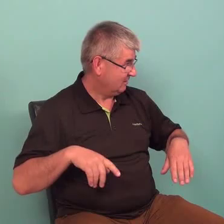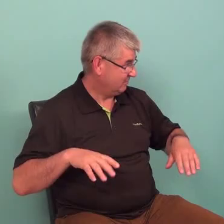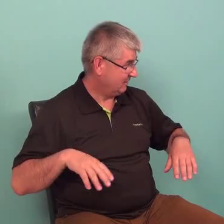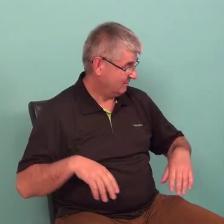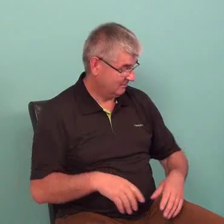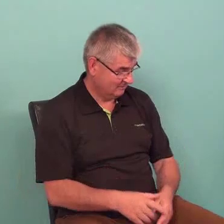Ptak?